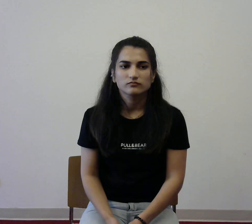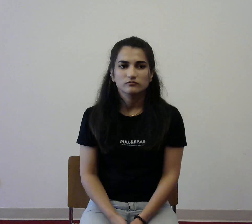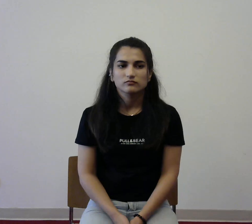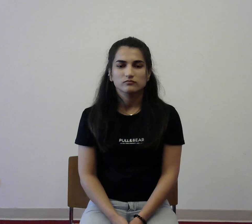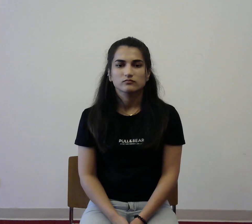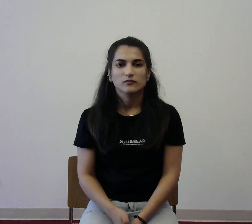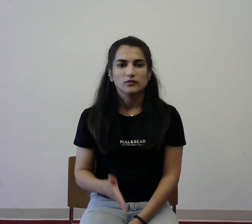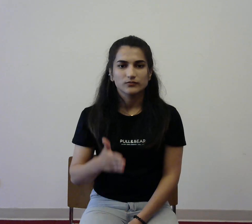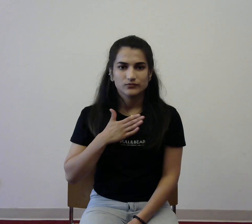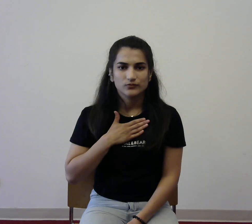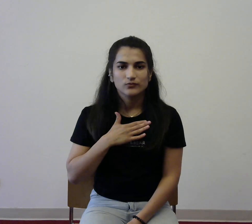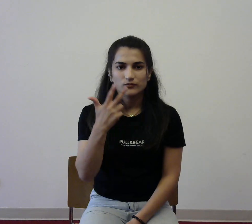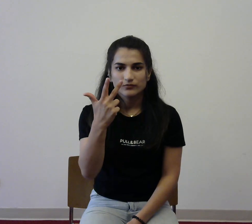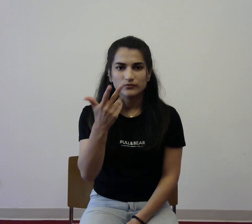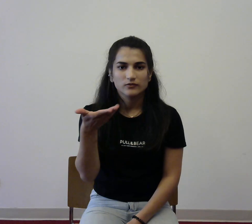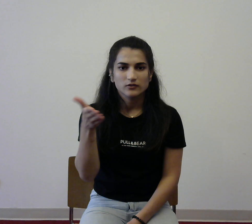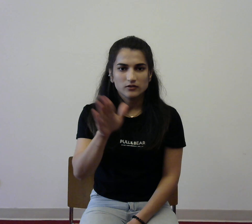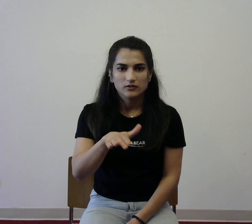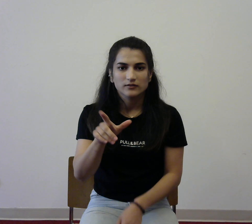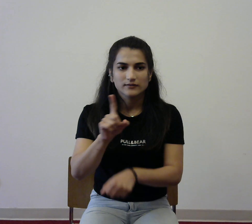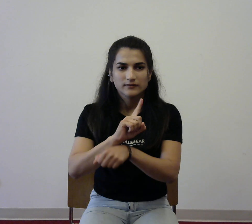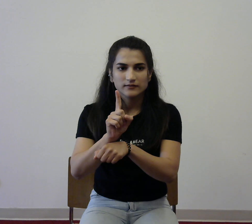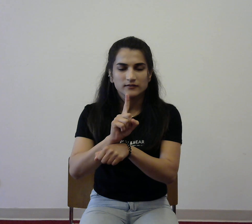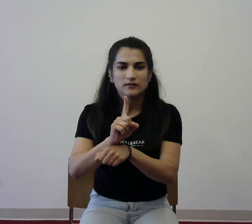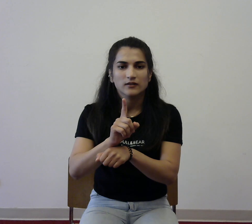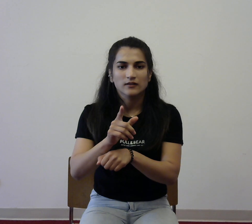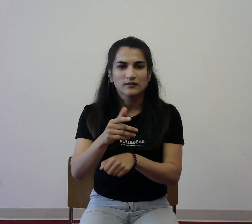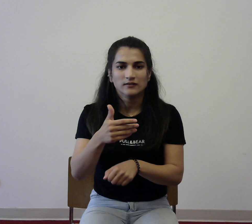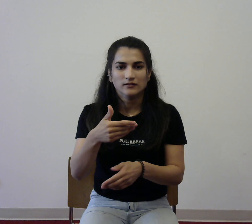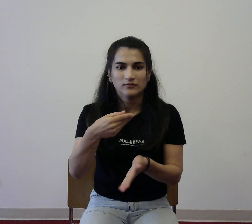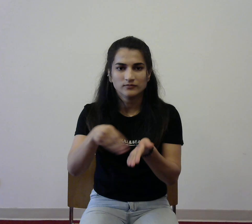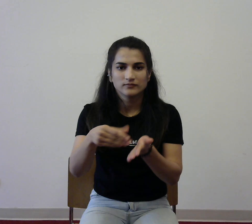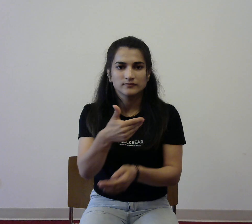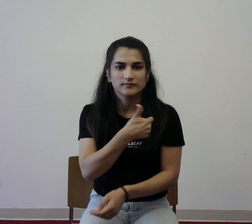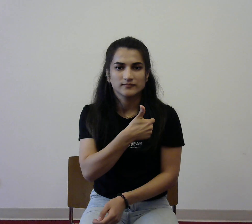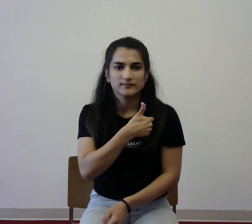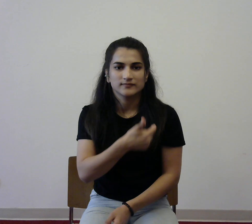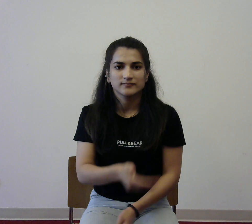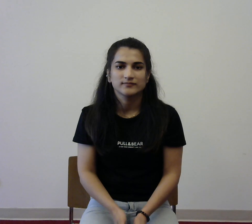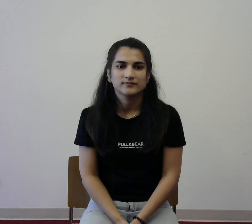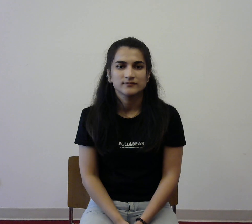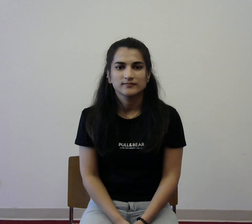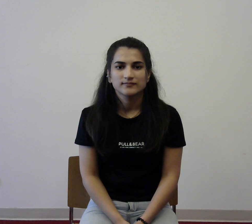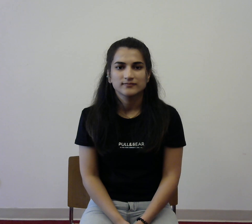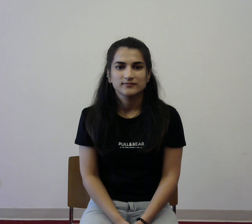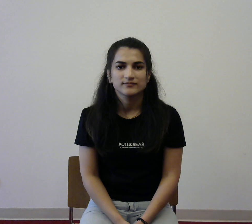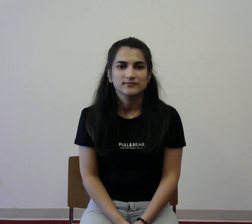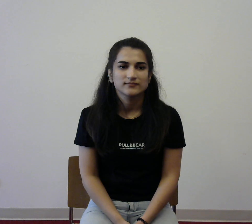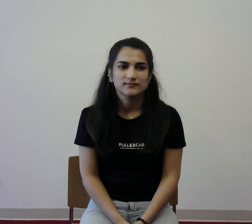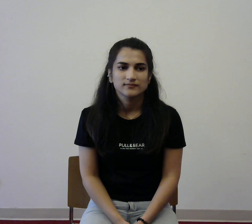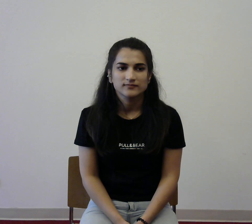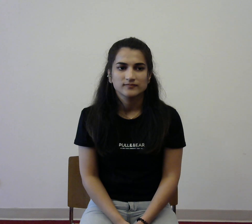Mən 3 ədəd qələm almaq istərdim